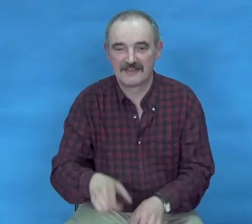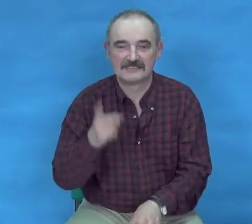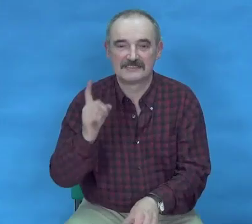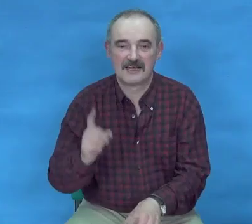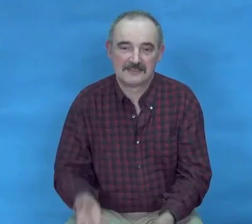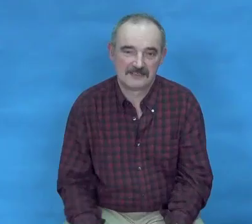Dlatego zakaz.